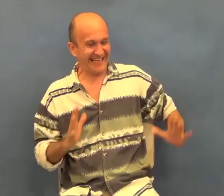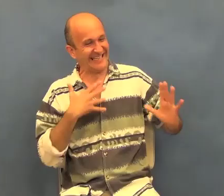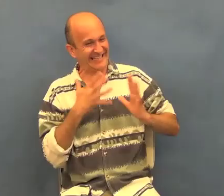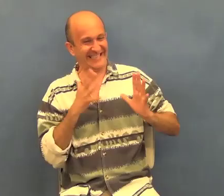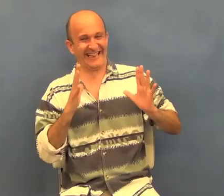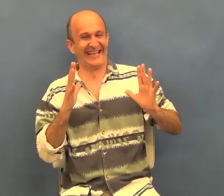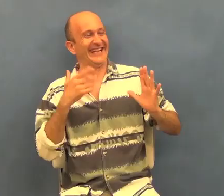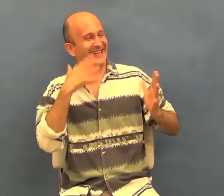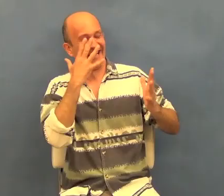Trochę ciężko mi się miga.